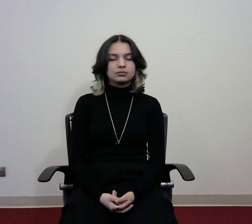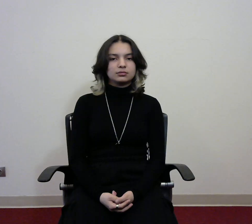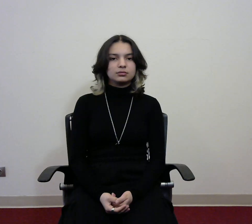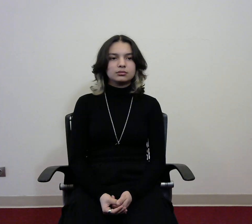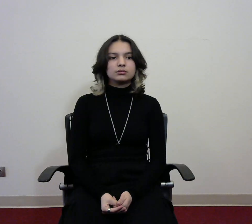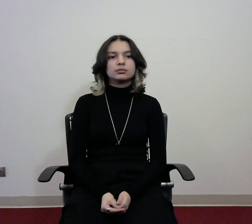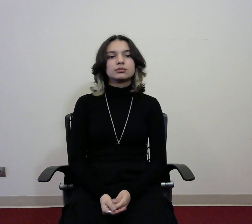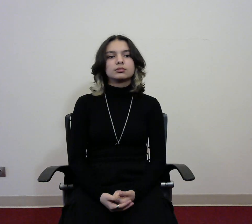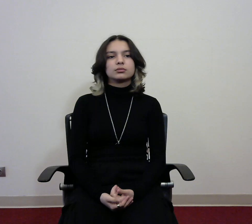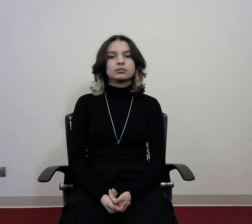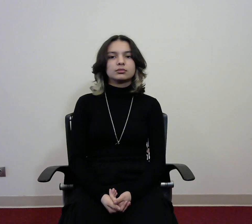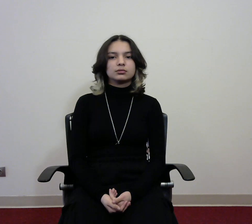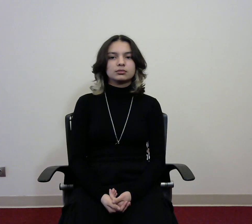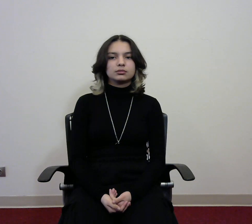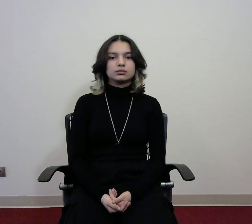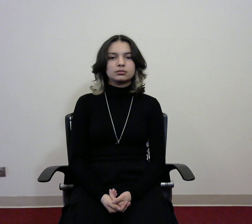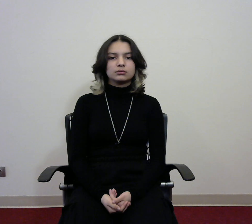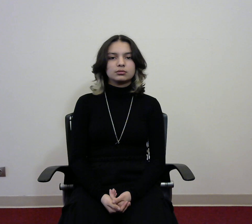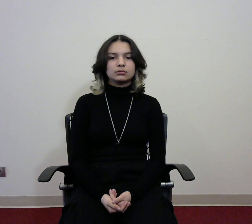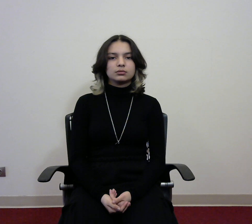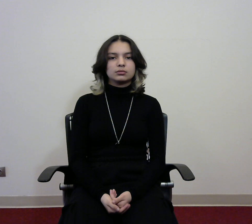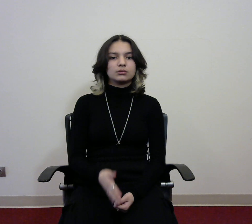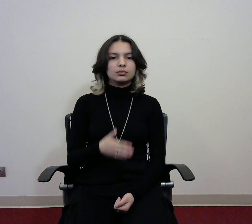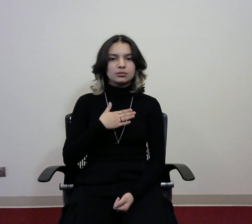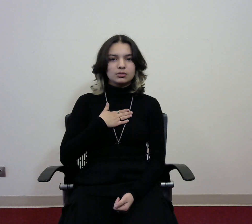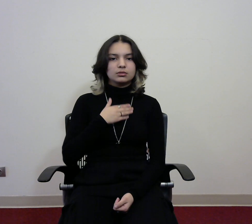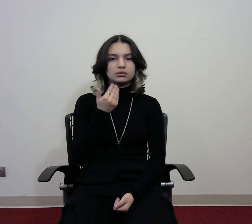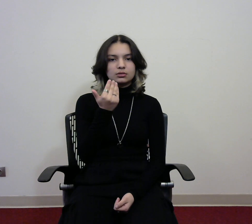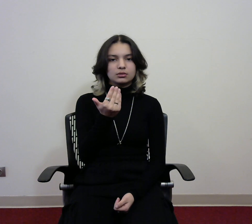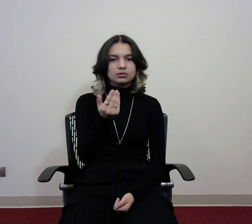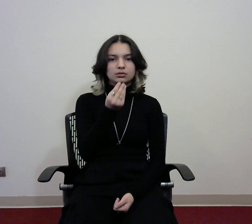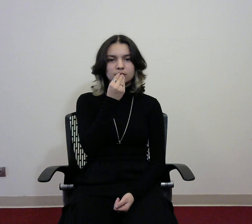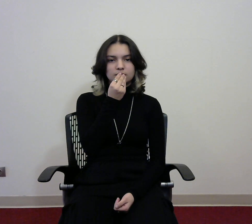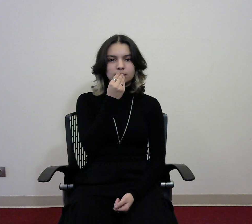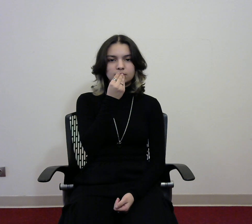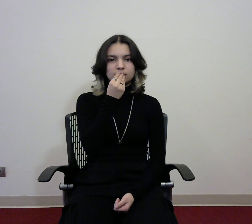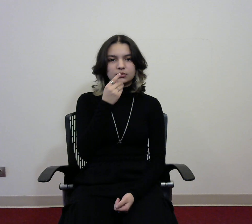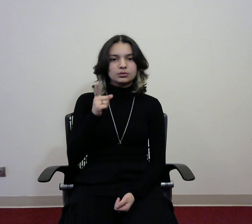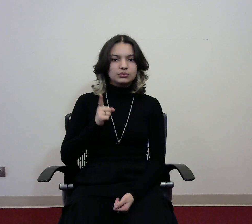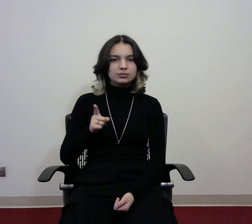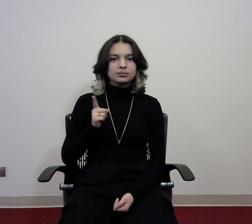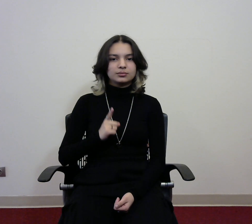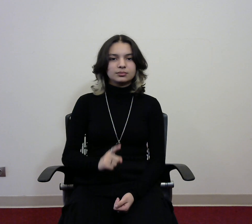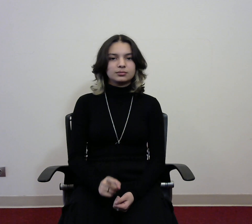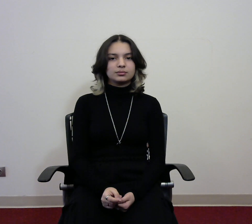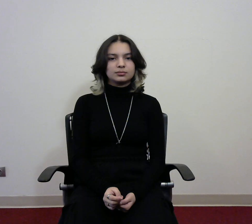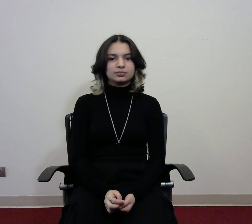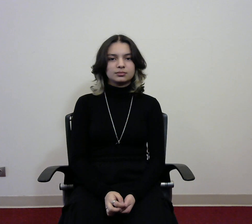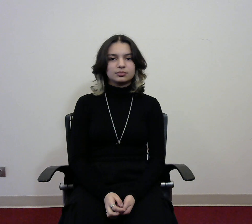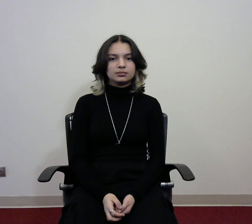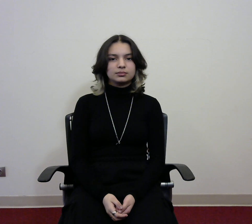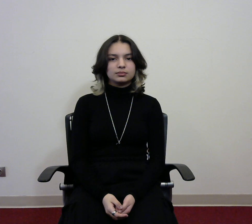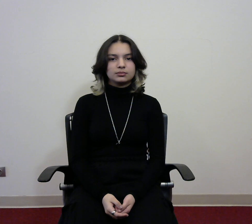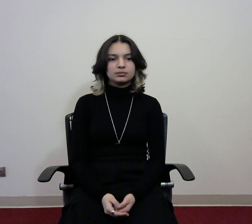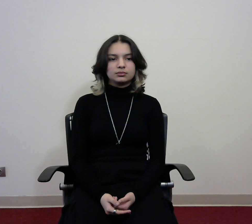Mən sizi naharda gözləyəcəm